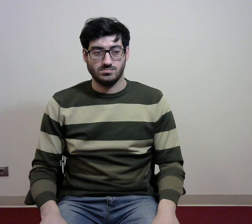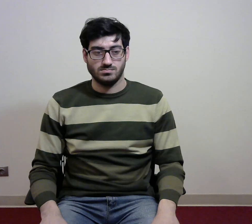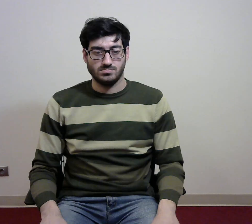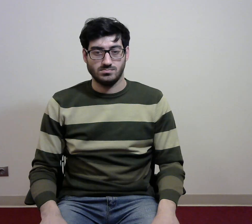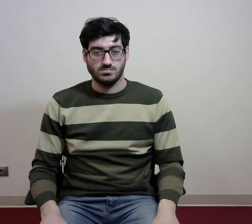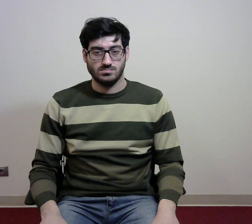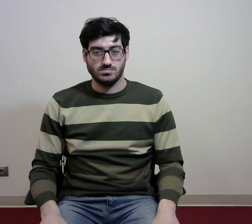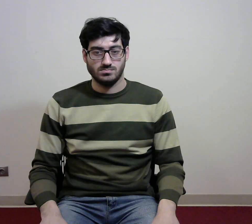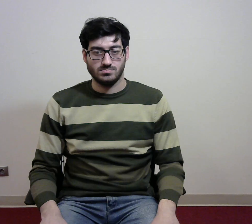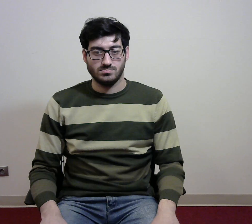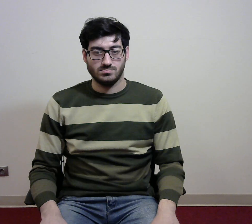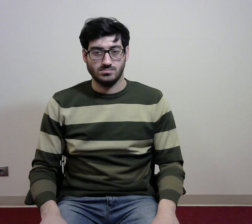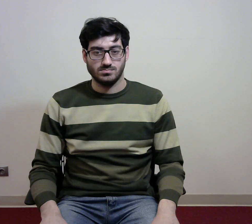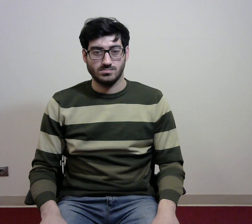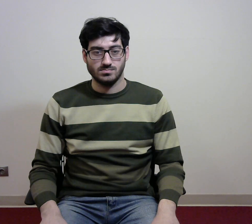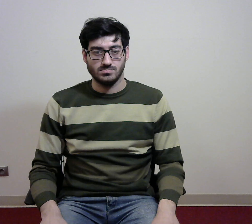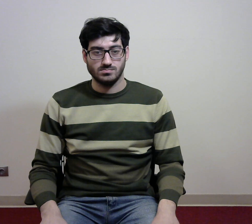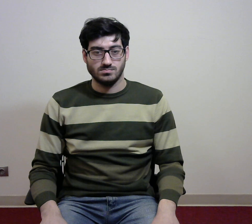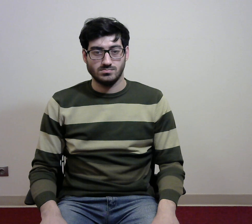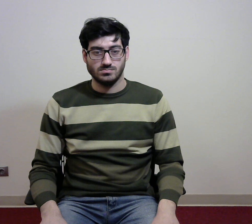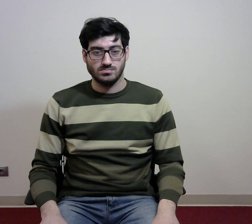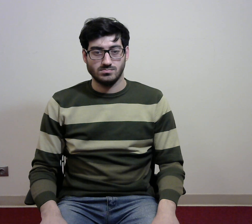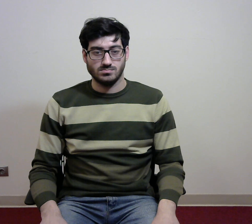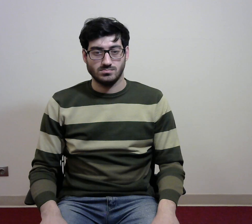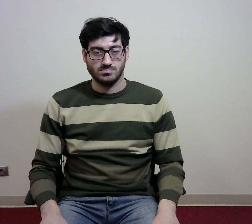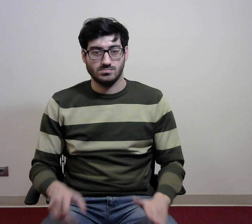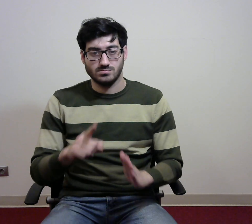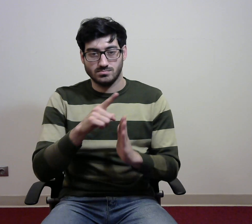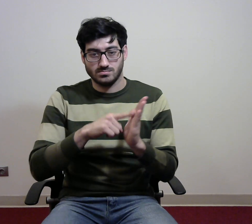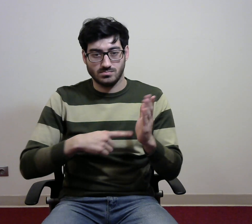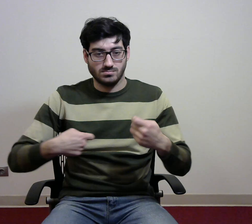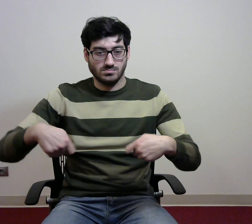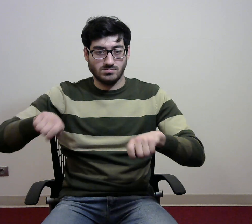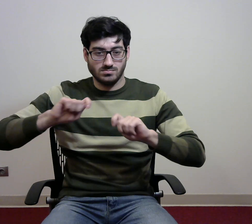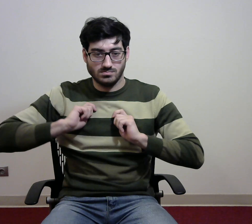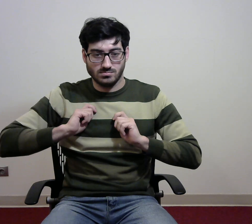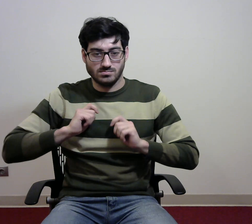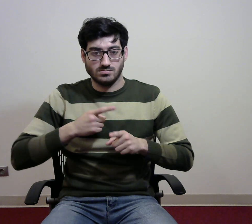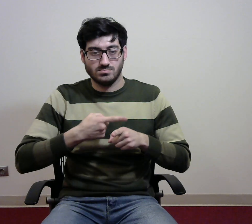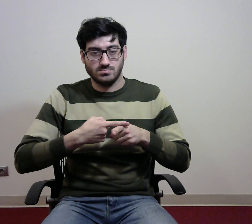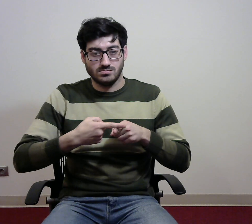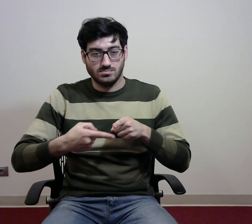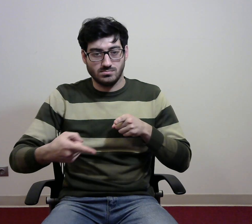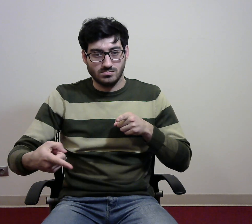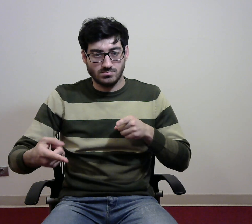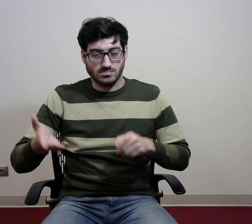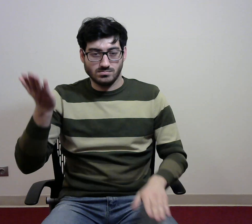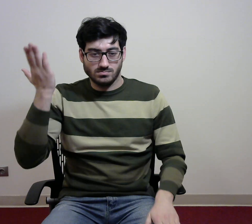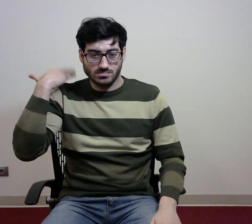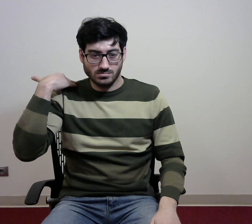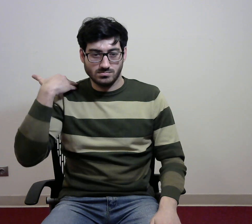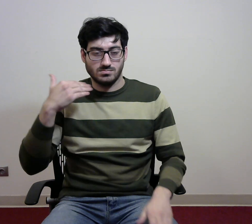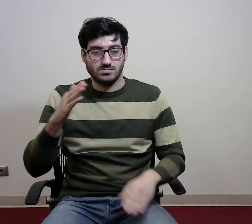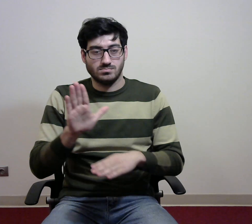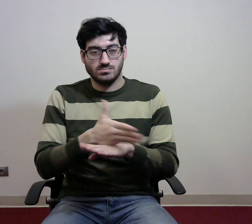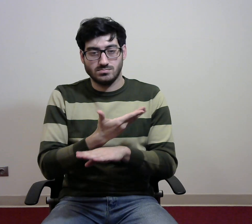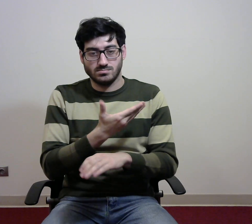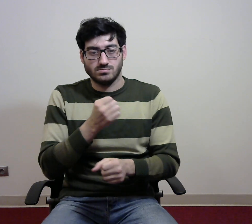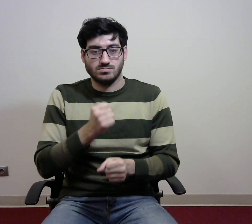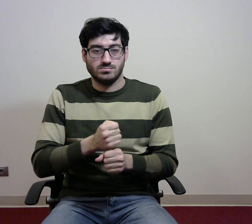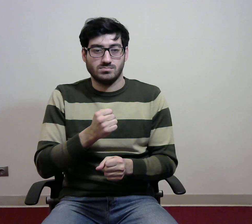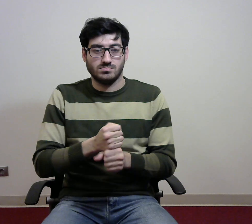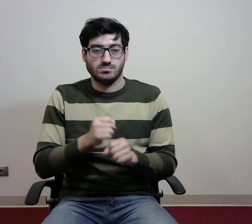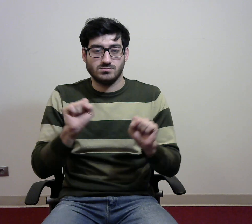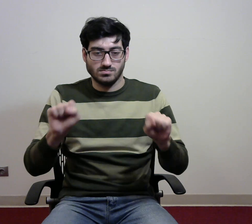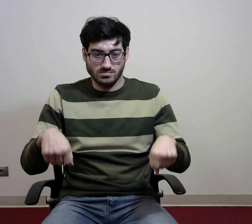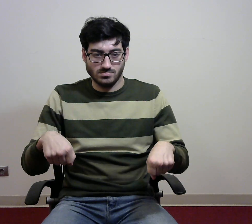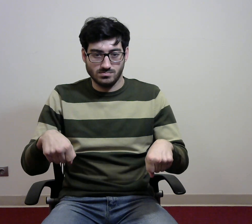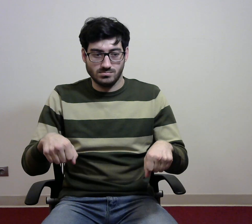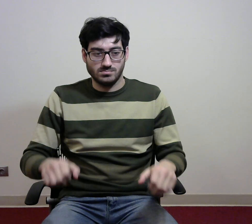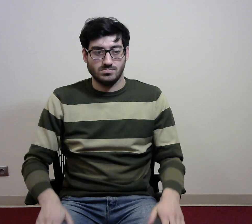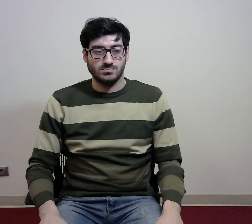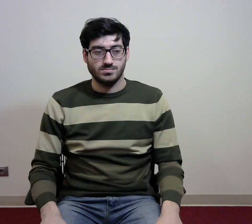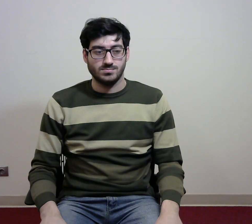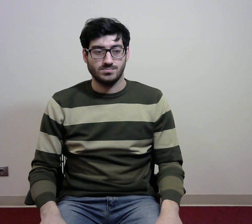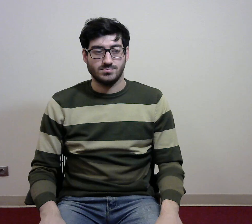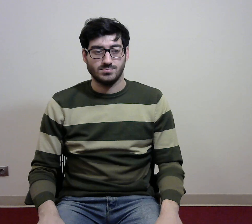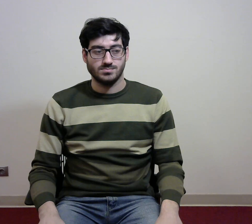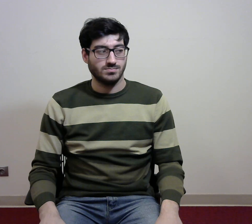Etibarnaməni müddətindən əvvəl ləğv etdirmək olarmı?